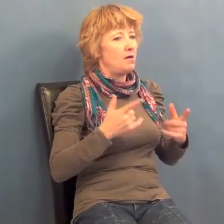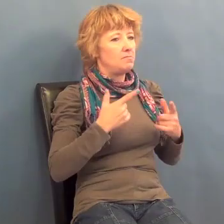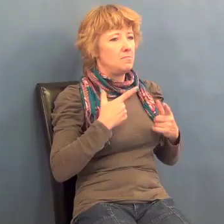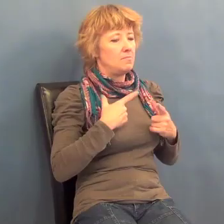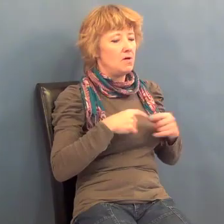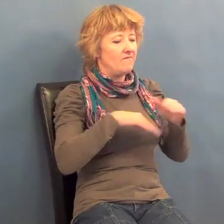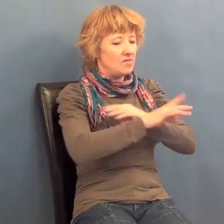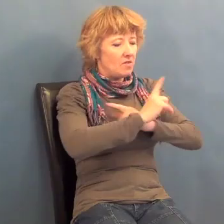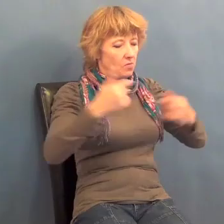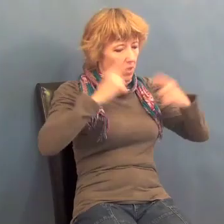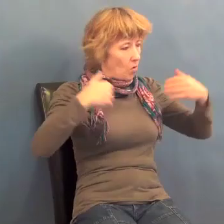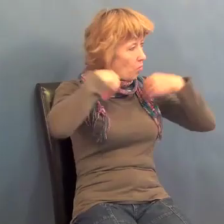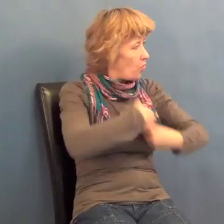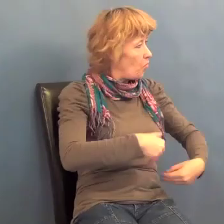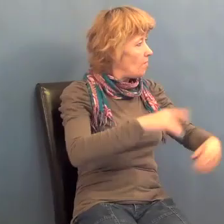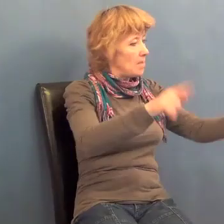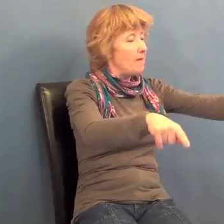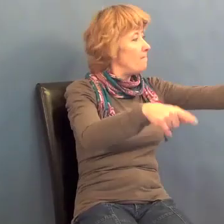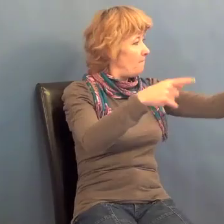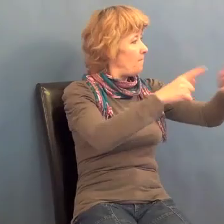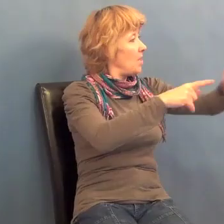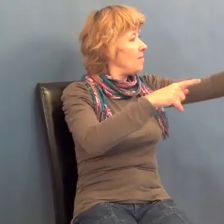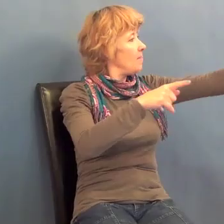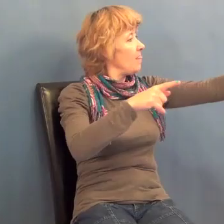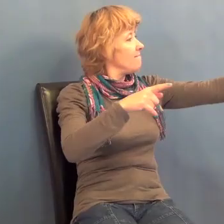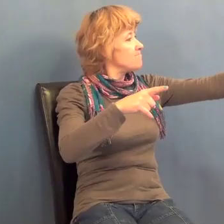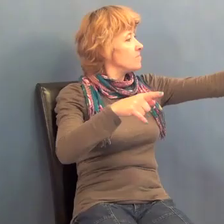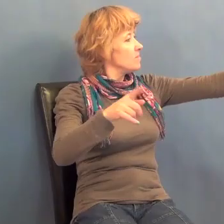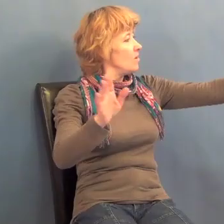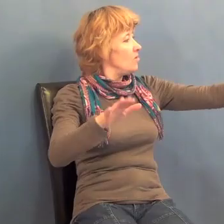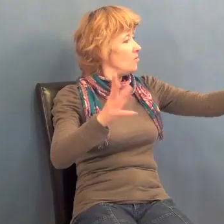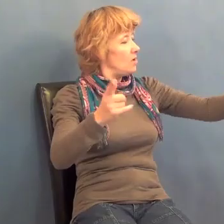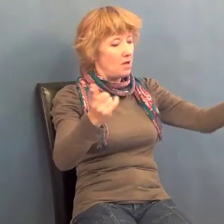Aha, wejść nie wolno, trzeba się ubrać.